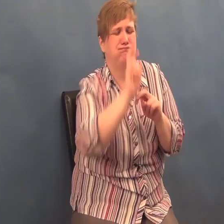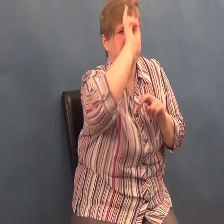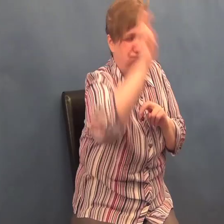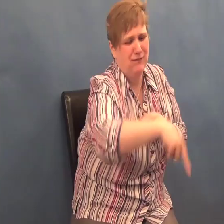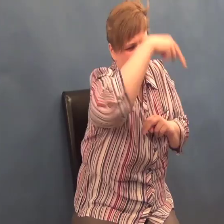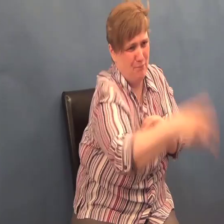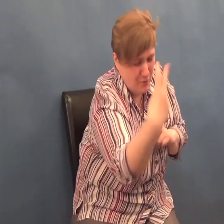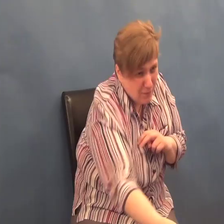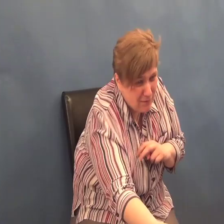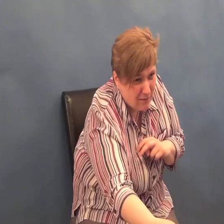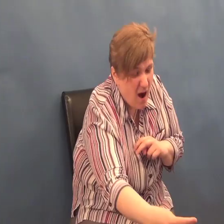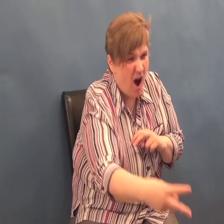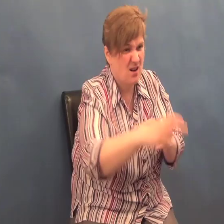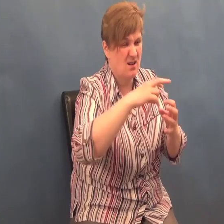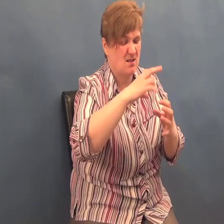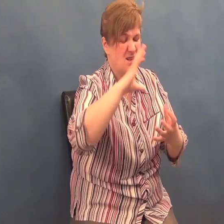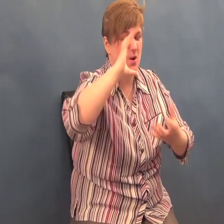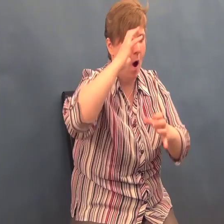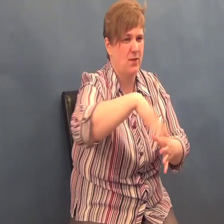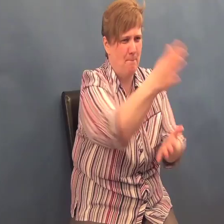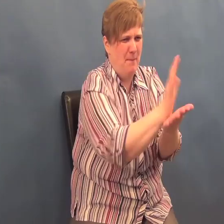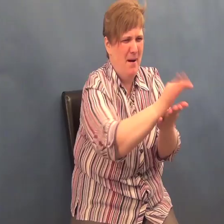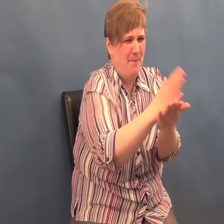Przeturlał się i słoik się zbił.